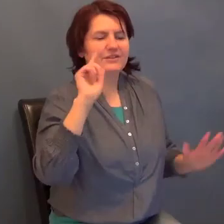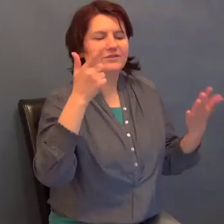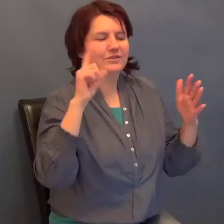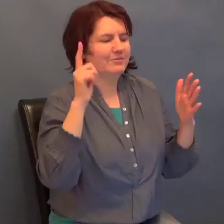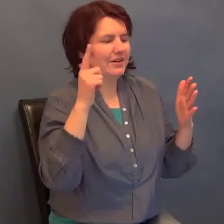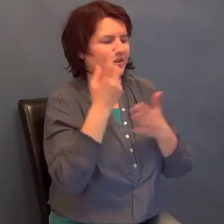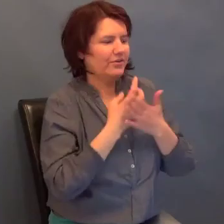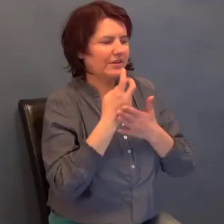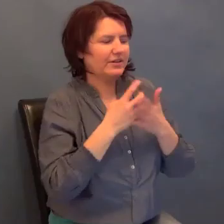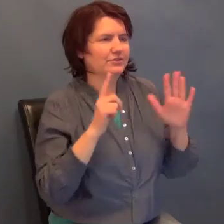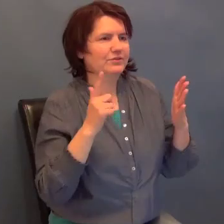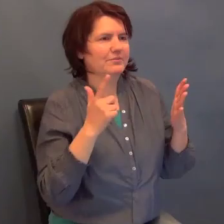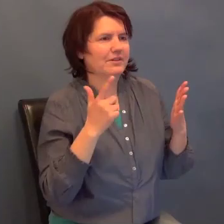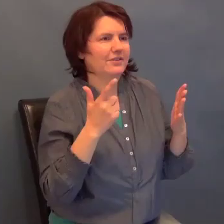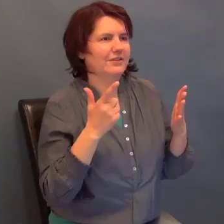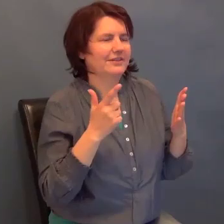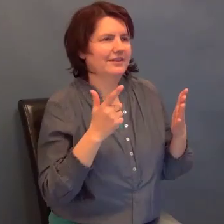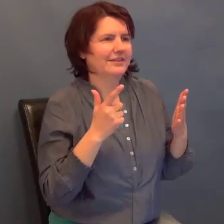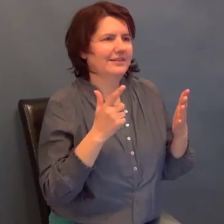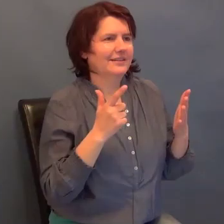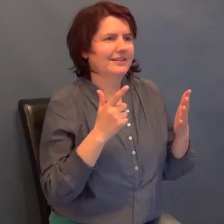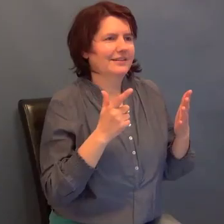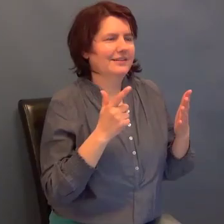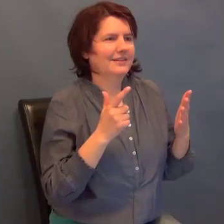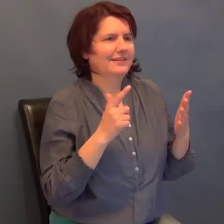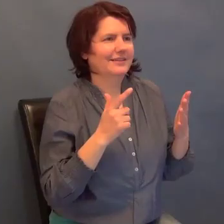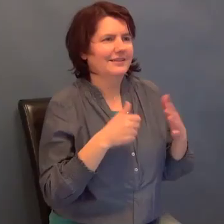Siódmego lutego, siódmego?